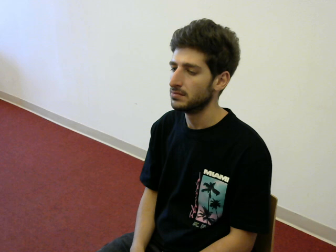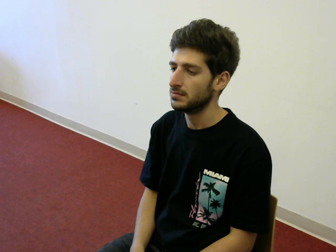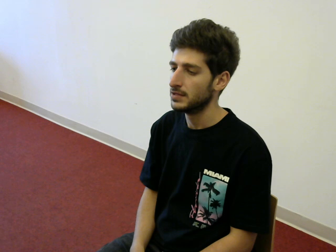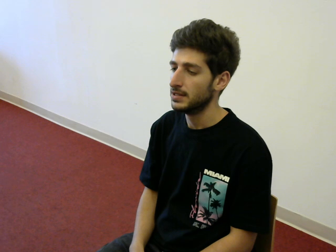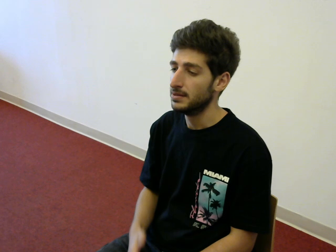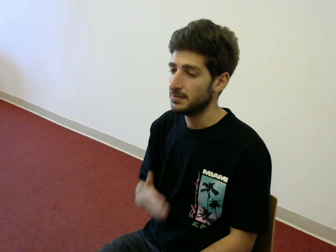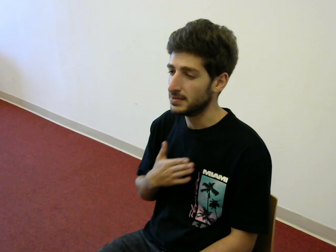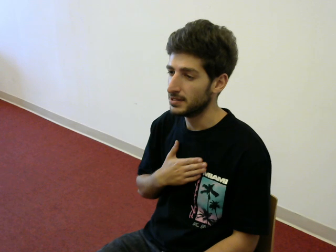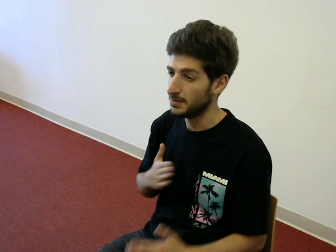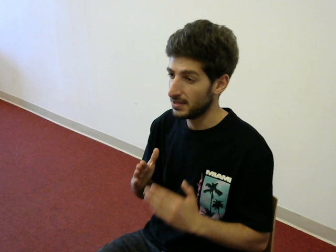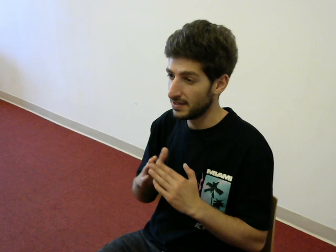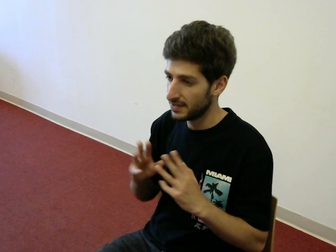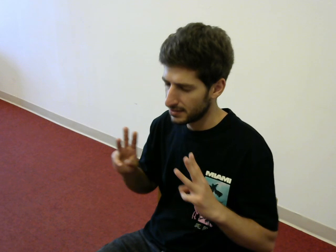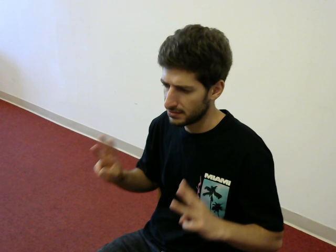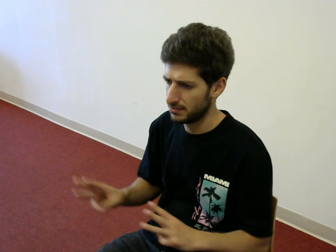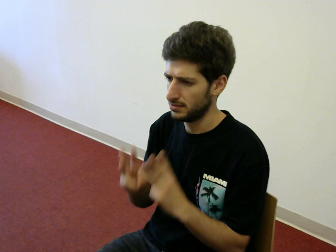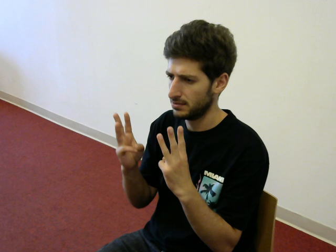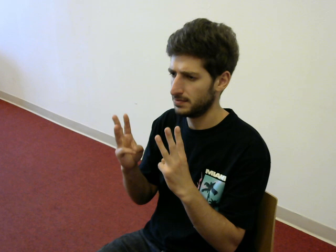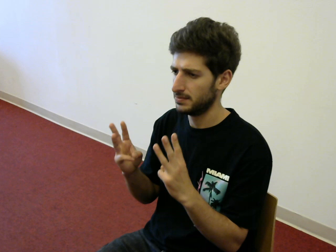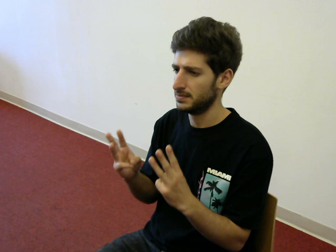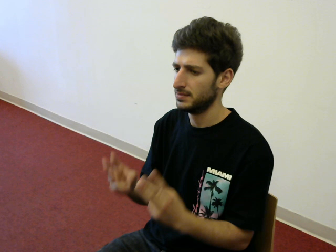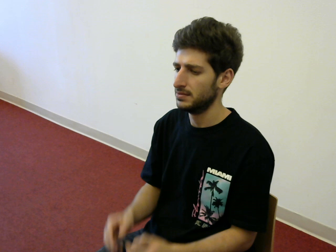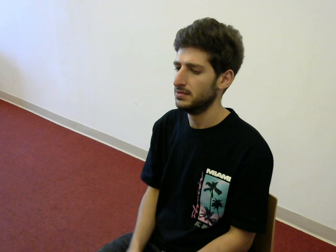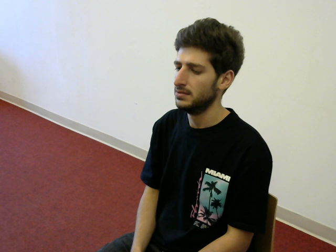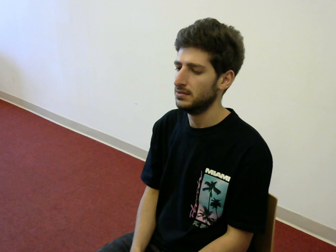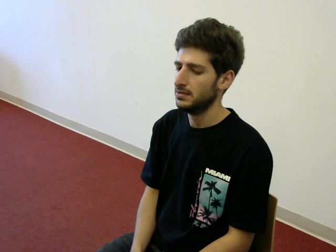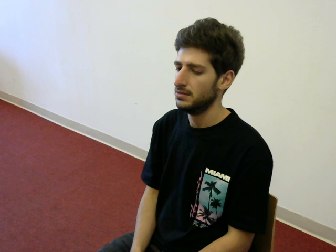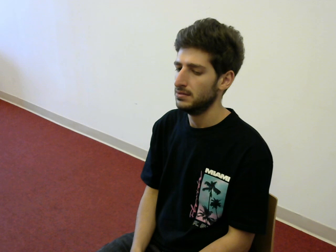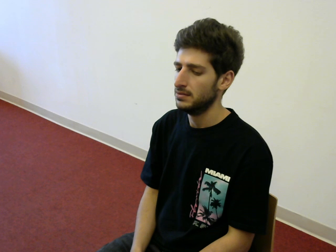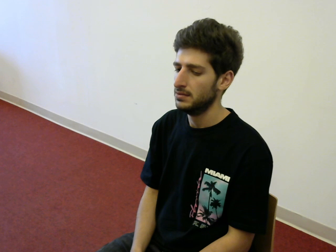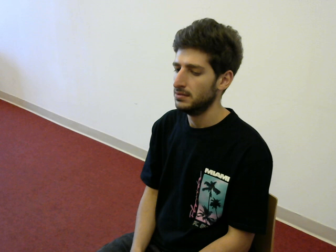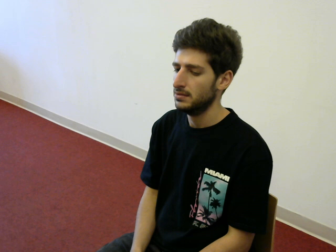Bizim evizim yanır